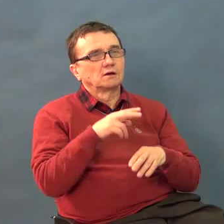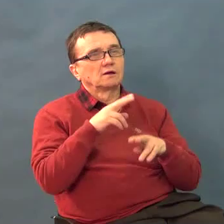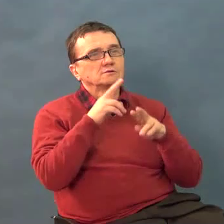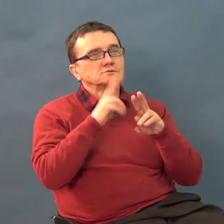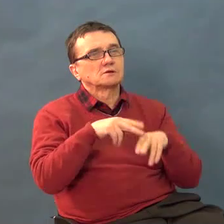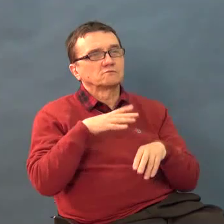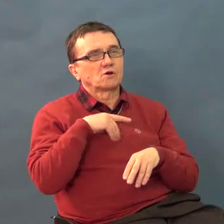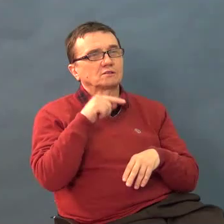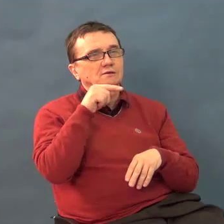Pozostałe wolne.